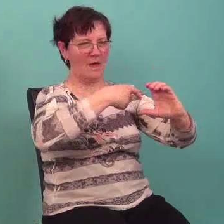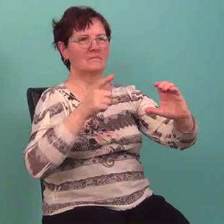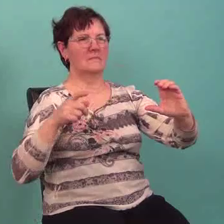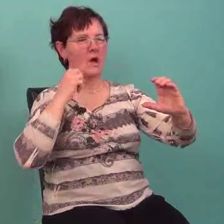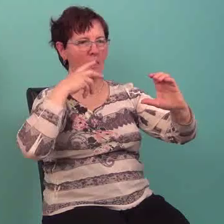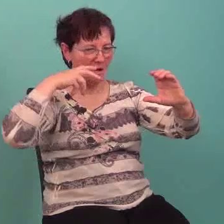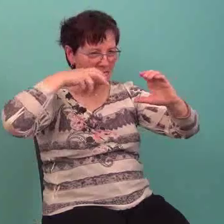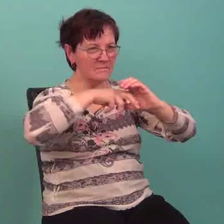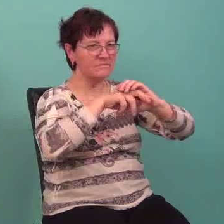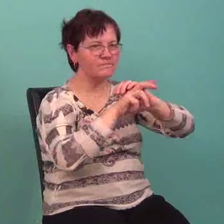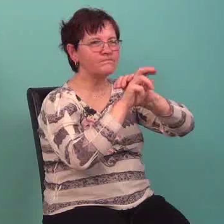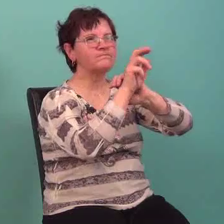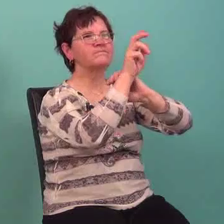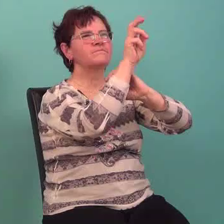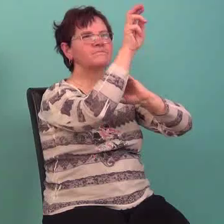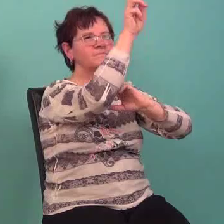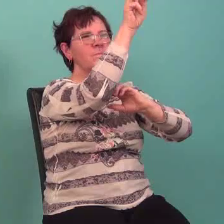Kot wchodzi do niej i wspina się na górę.